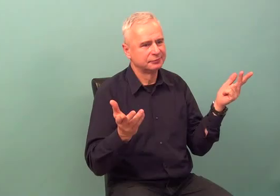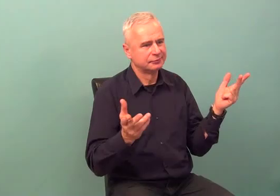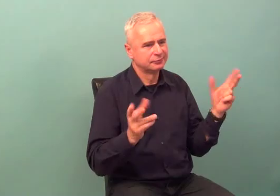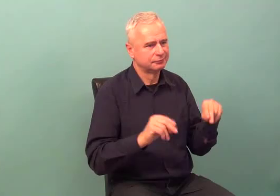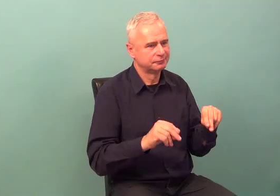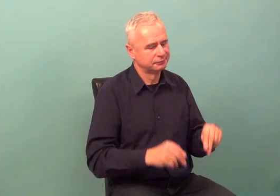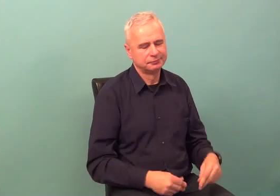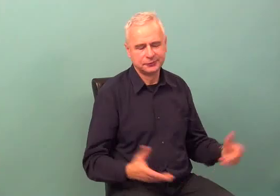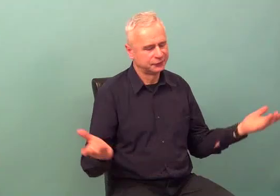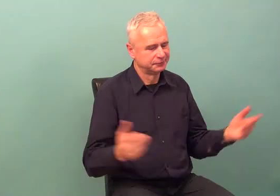Nie? No to nie wiem.